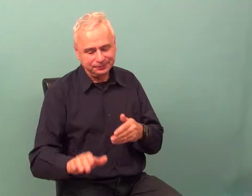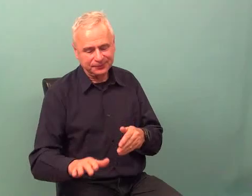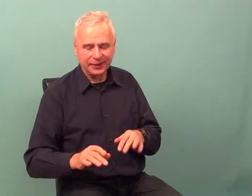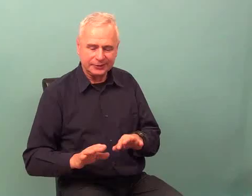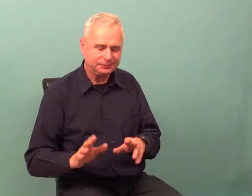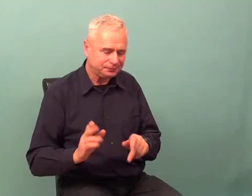Już.